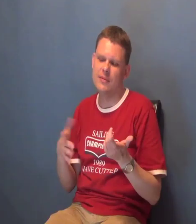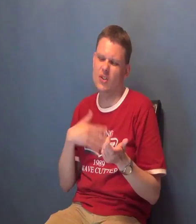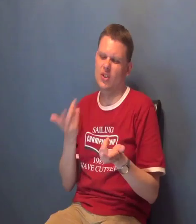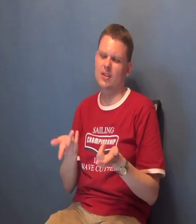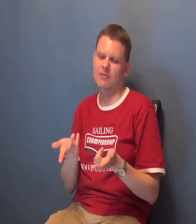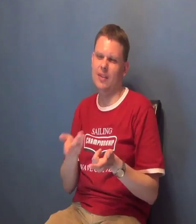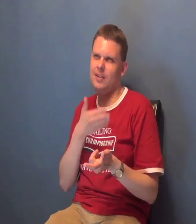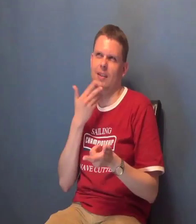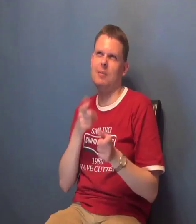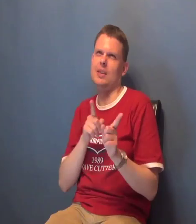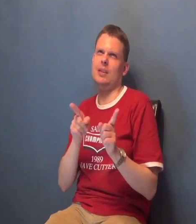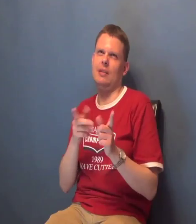To jest dziwne, nie ma tego znaku.